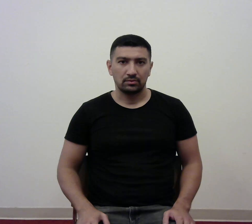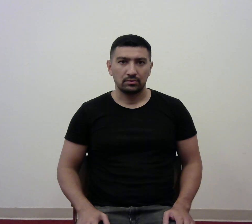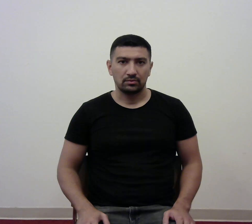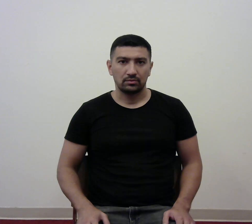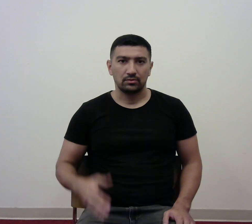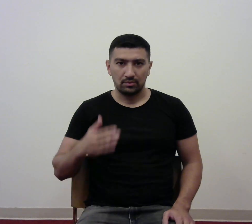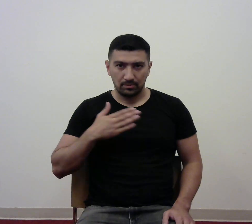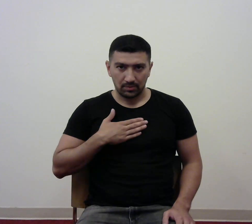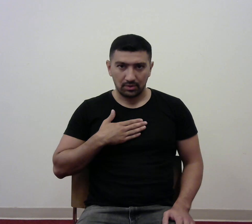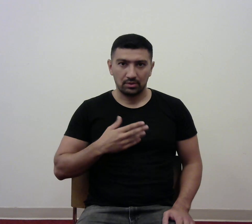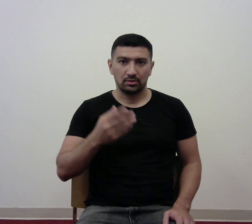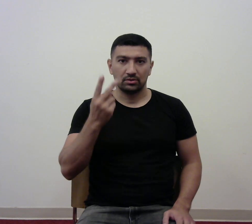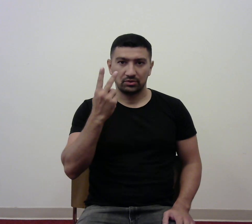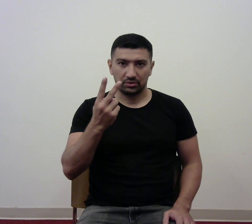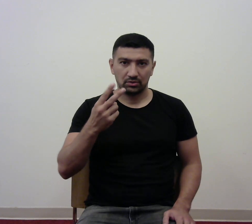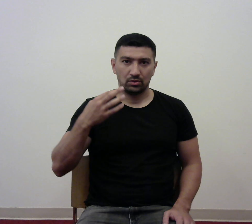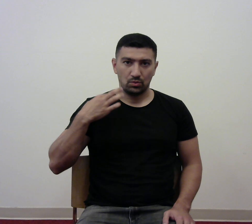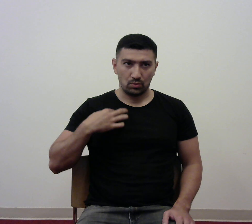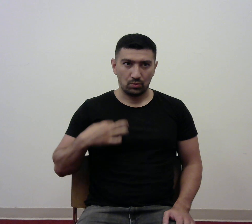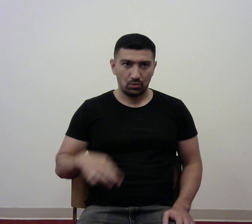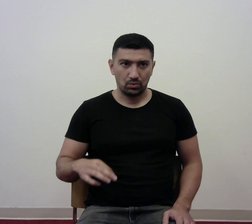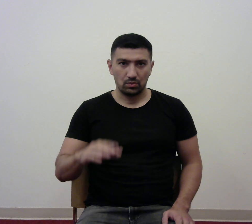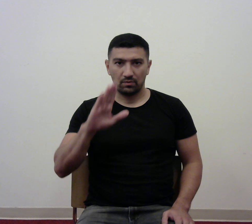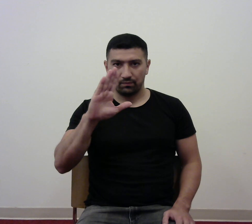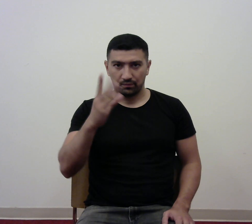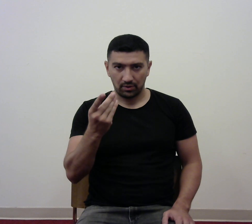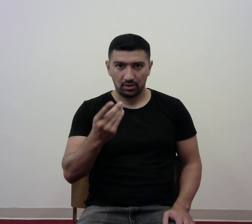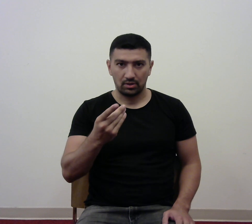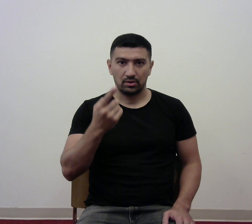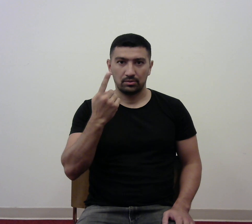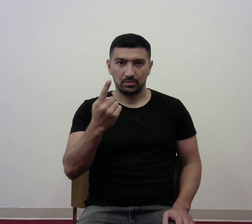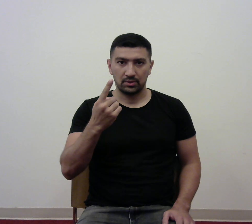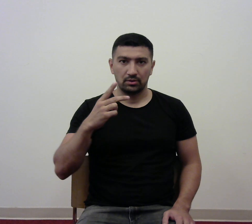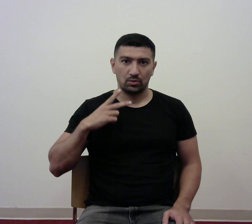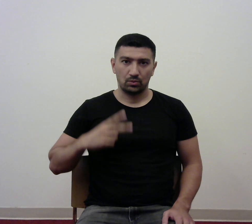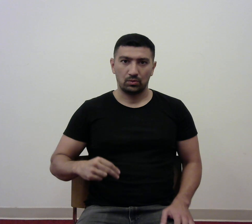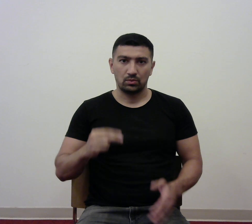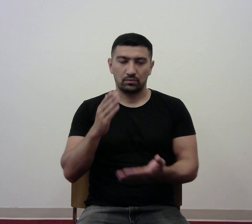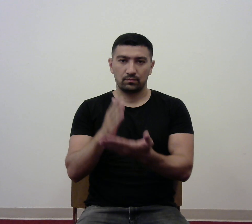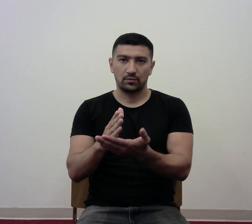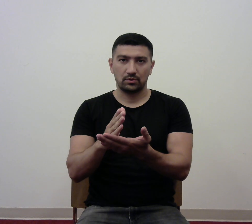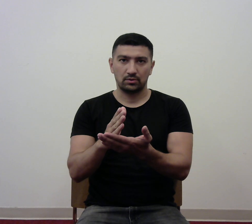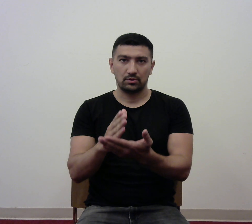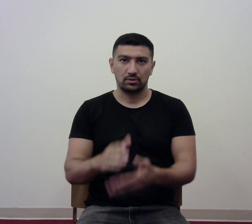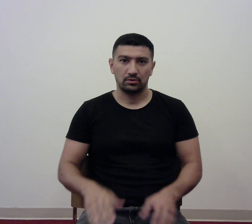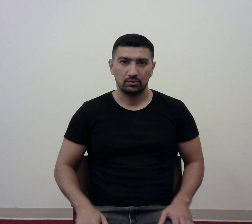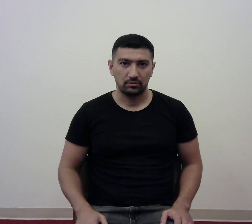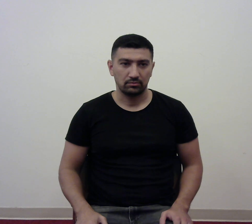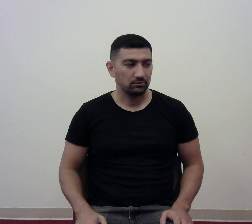Mənim 2 oğlum və 1 qızım var